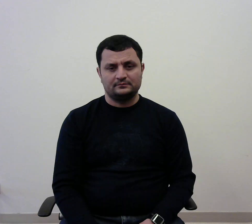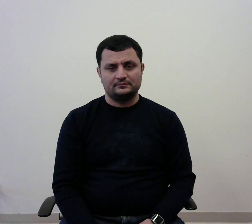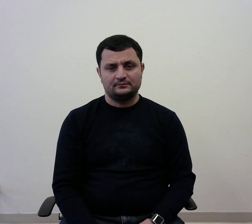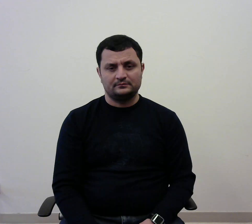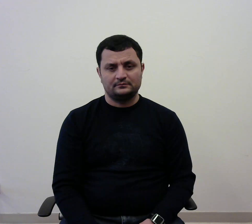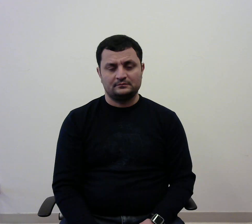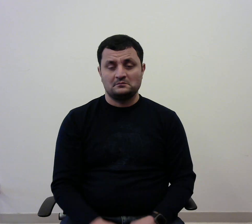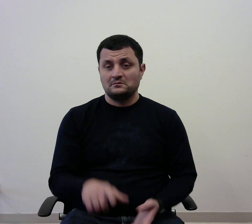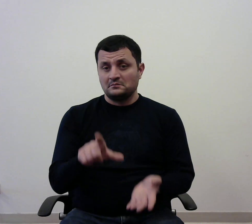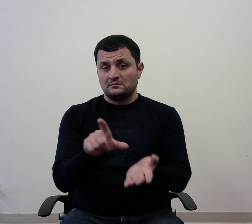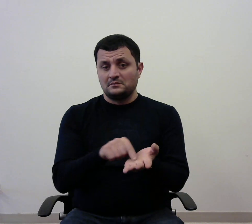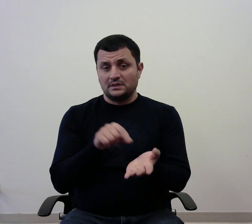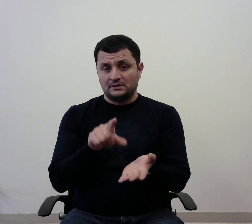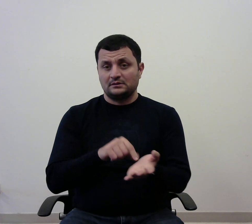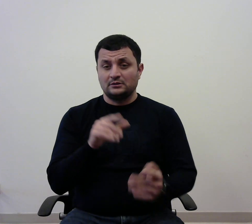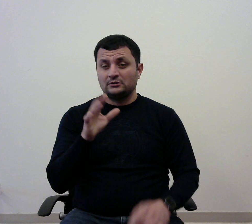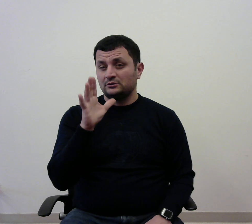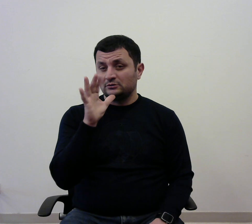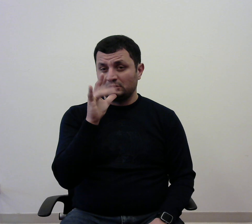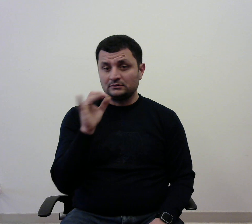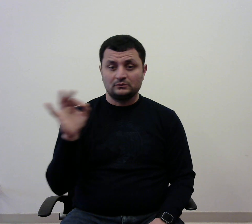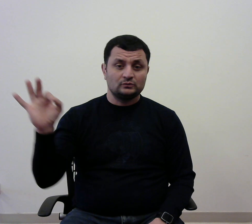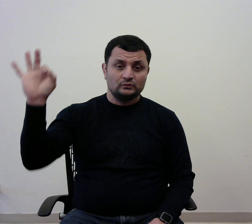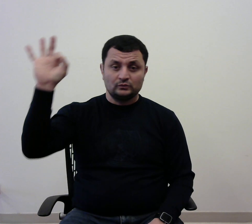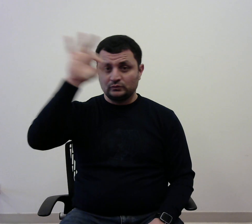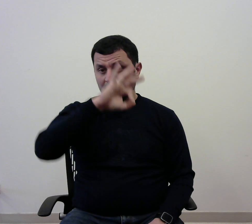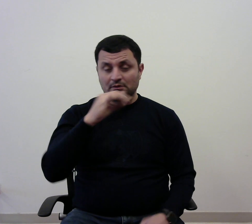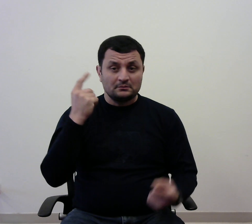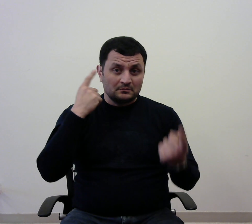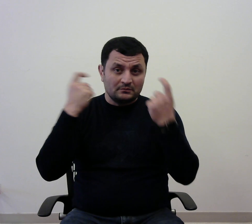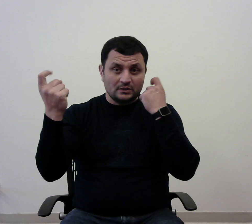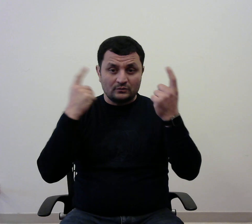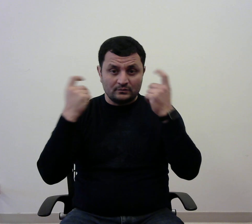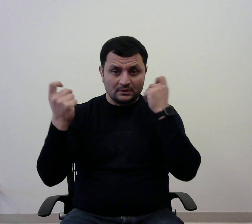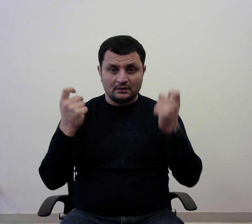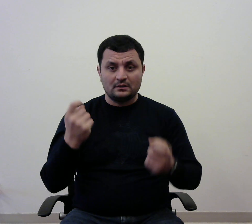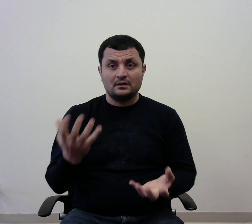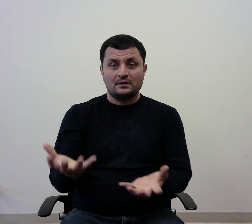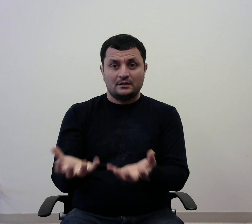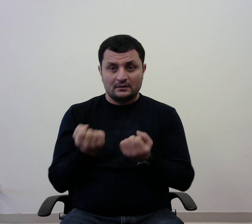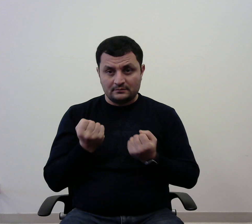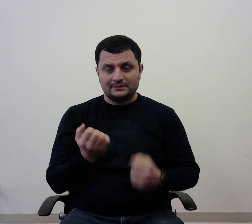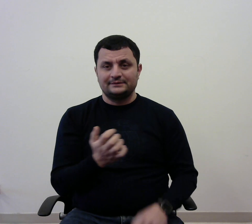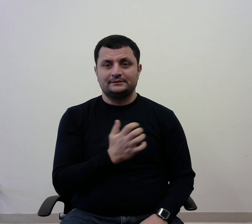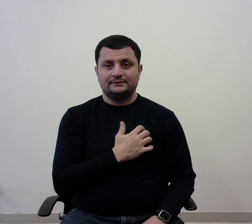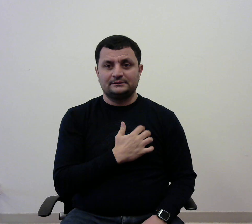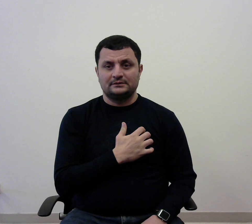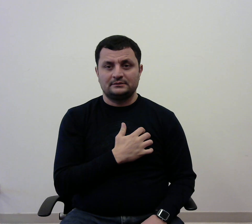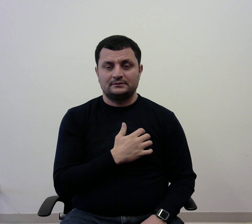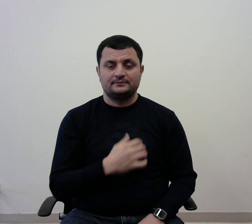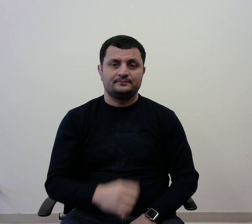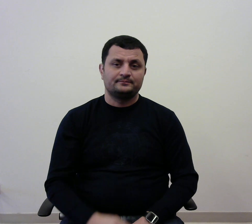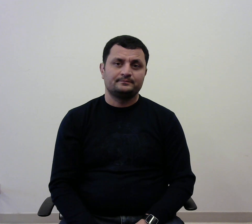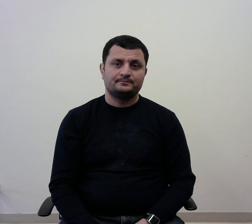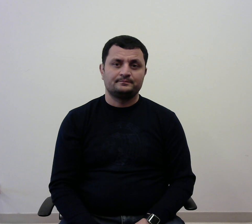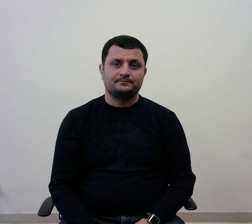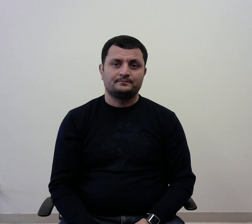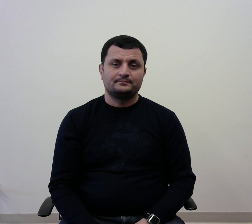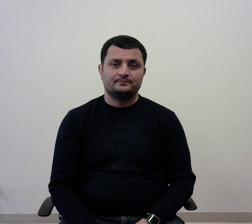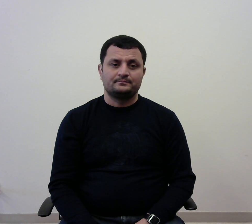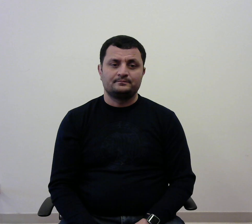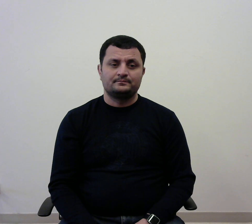Pensiya yaşı haqqında məlumat almaq istəyirəm